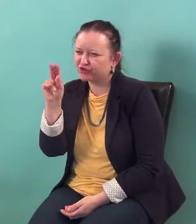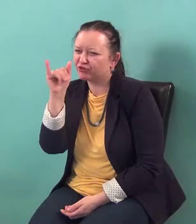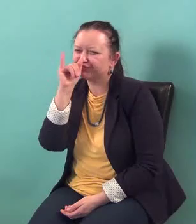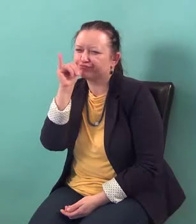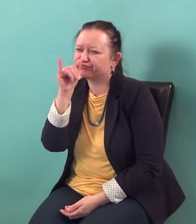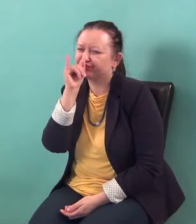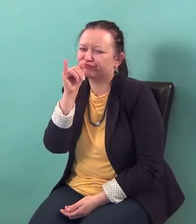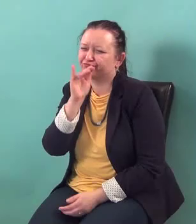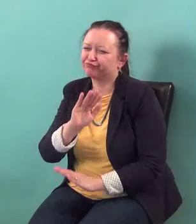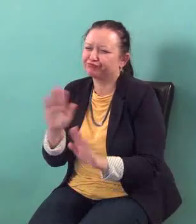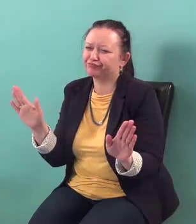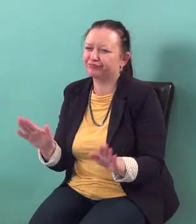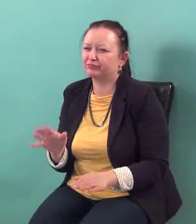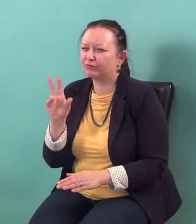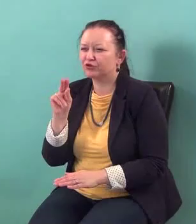W poniedziałek nie da rady.